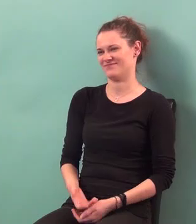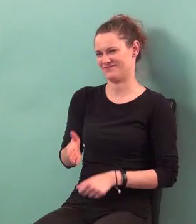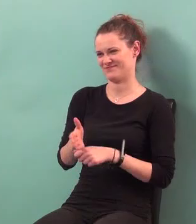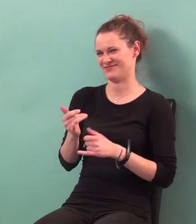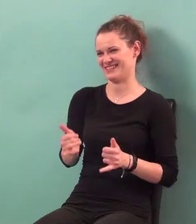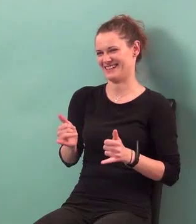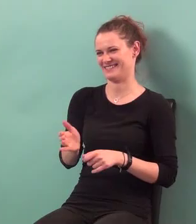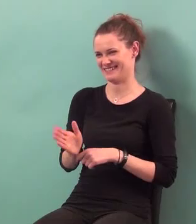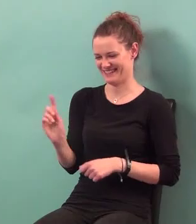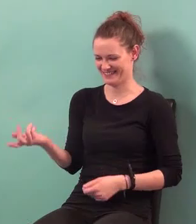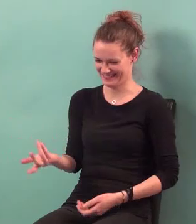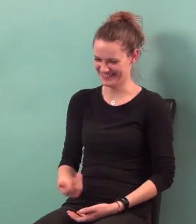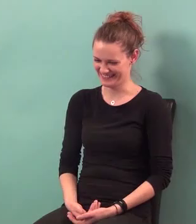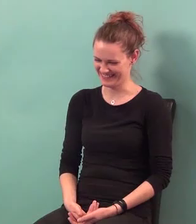Nie wolno piłować krzesła.